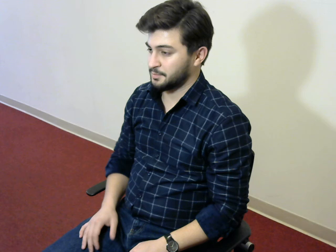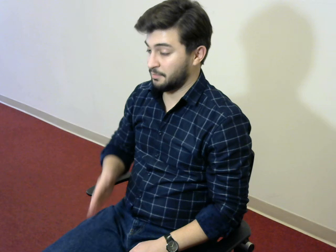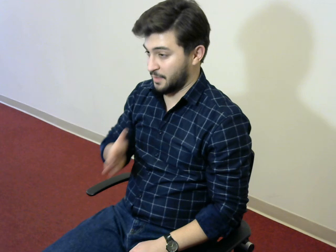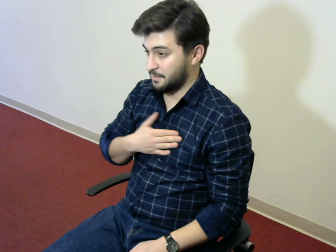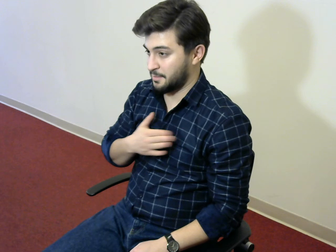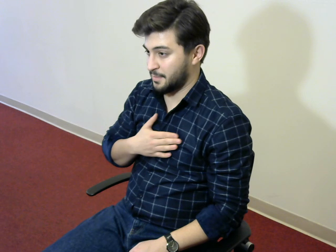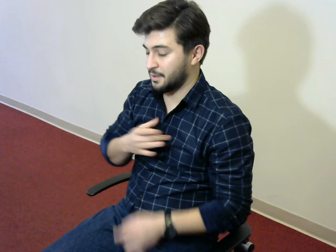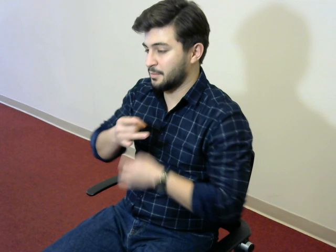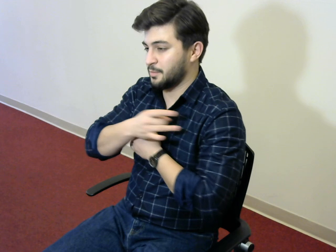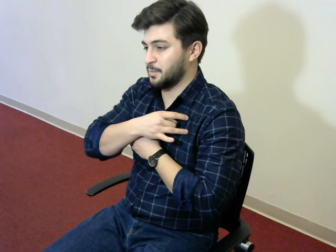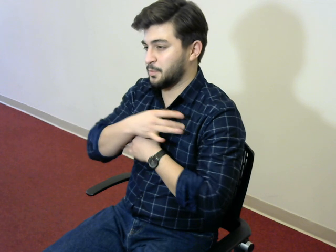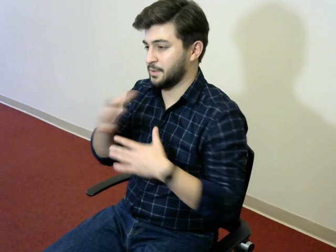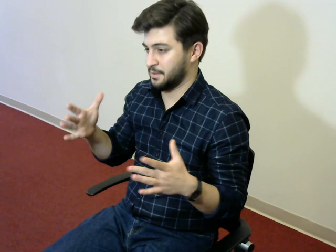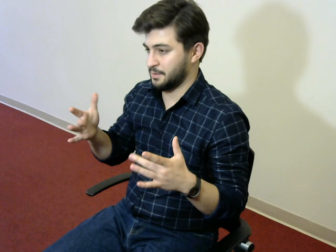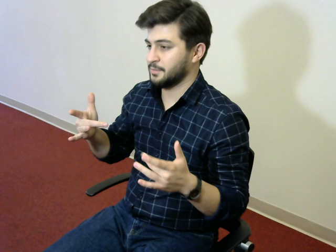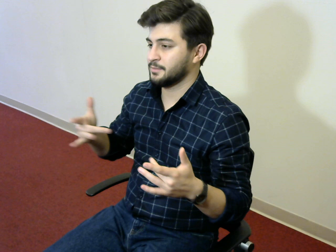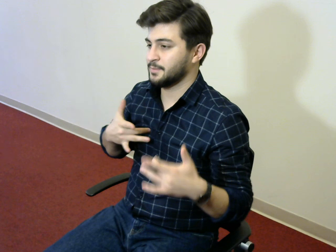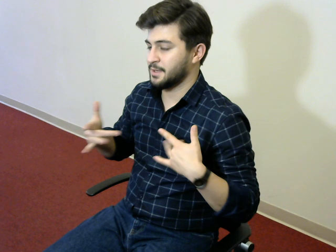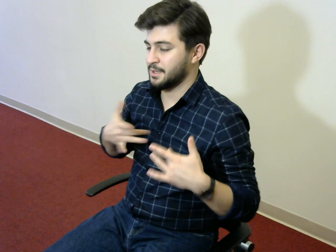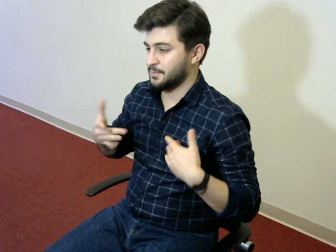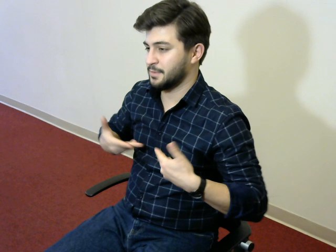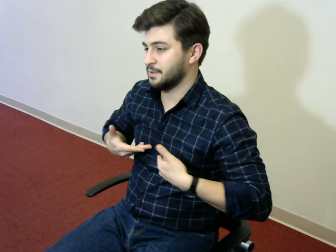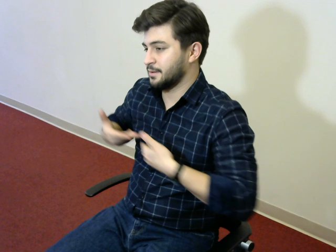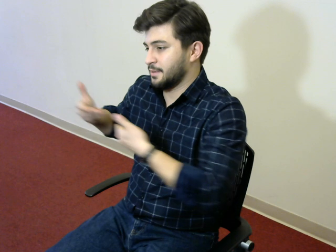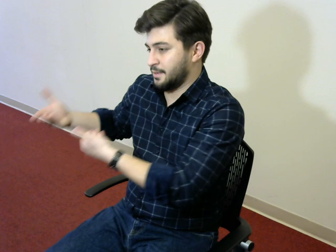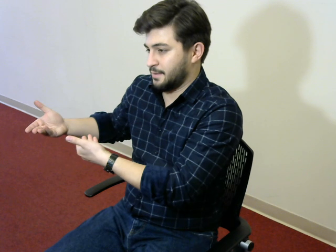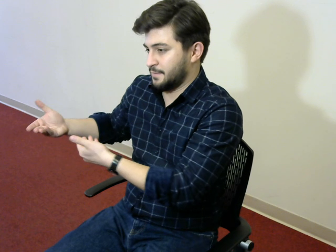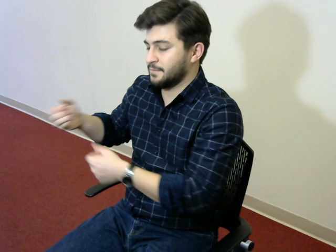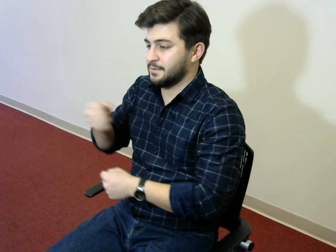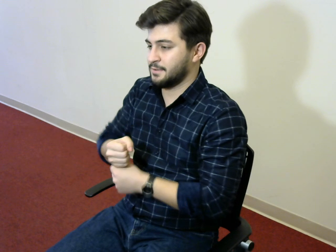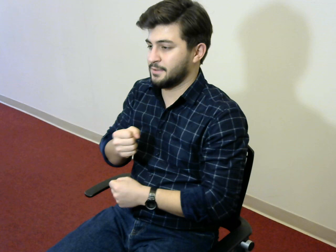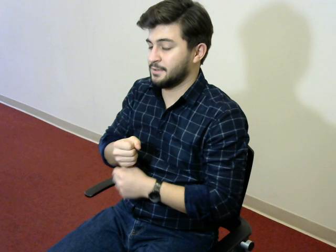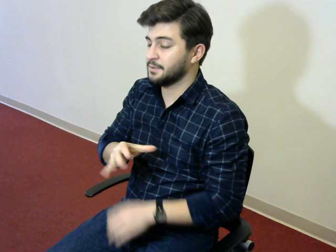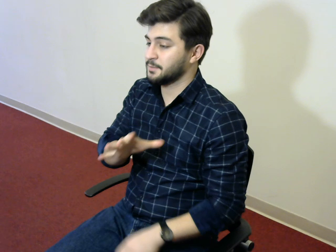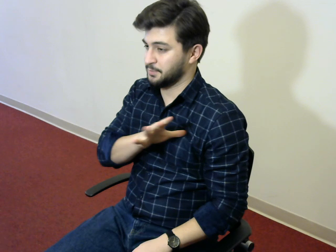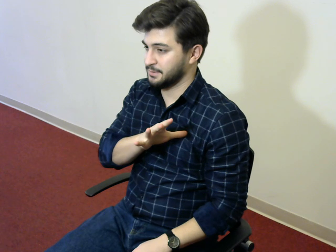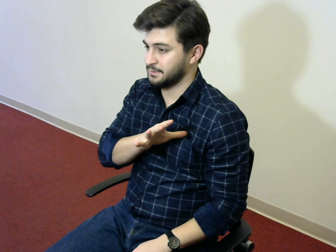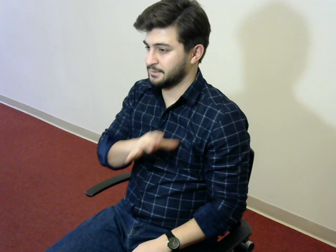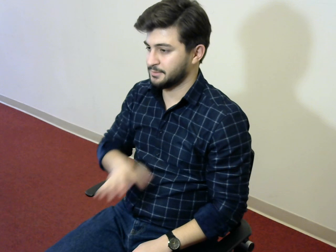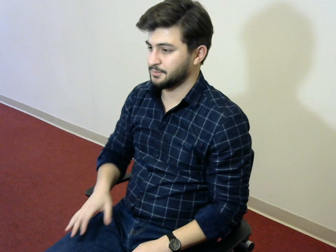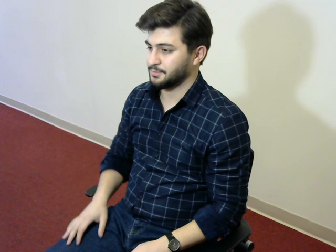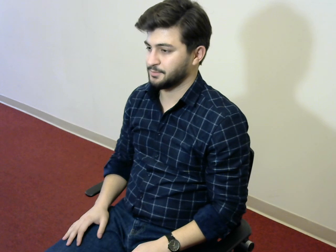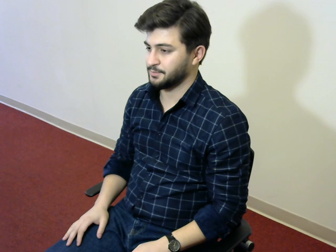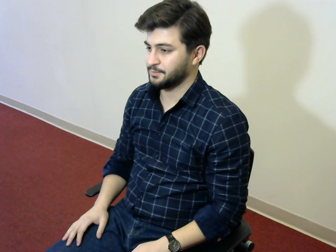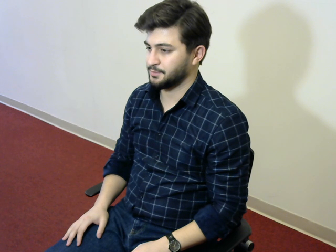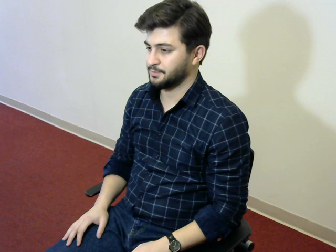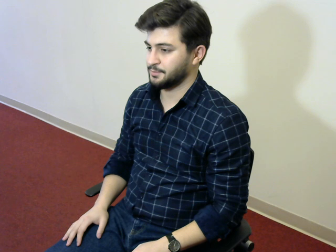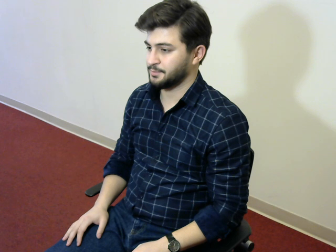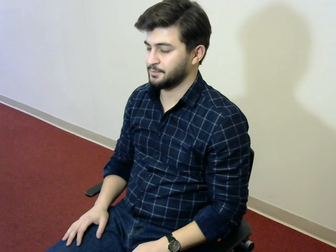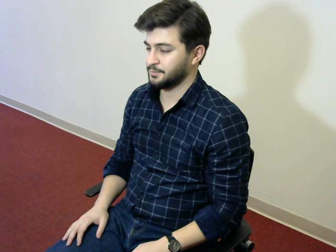Məni bayram tədbirinə dəvət ediblər